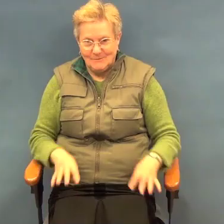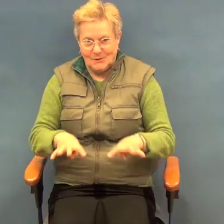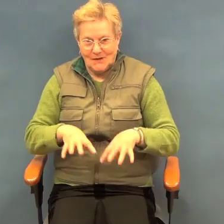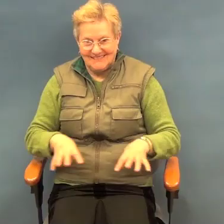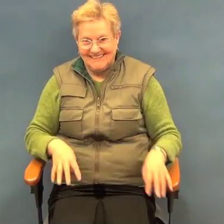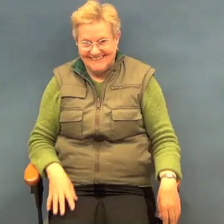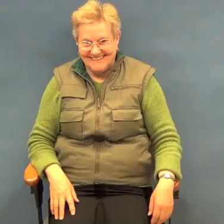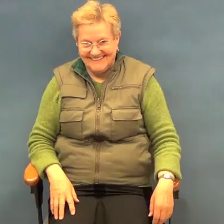Leżący na ziemi płot.